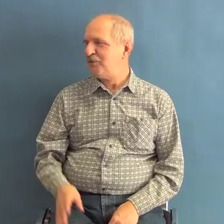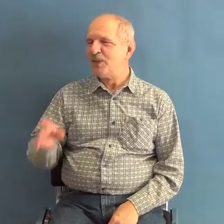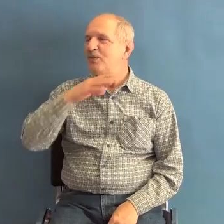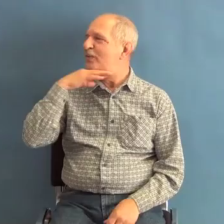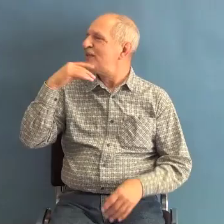Dość.